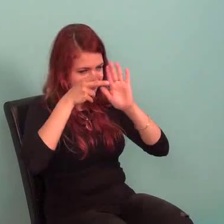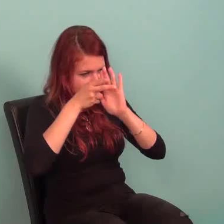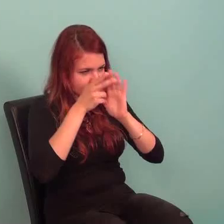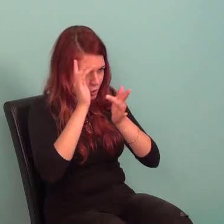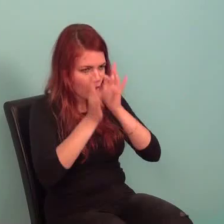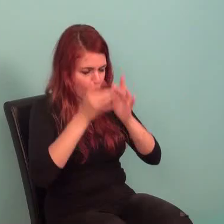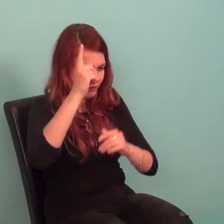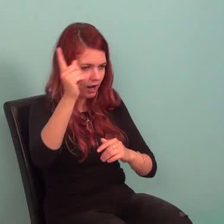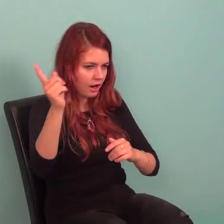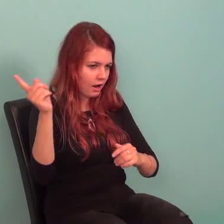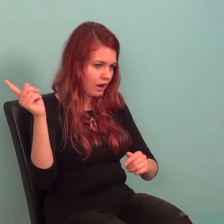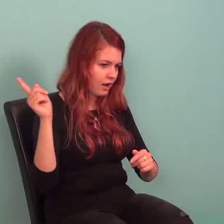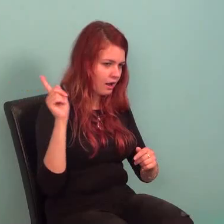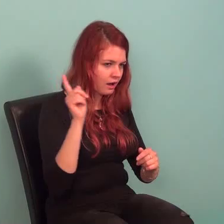Chłopak jedzie na rowerze, zbliża się.